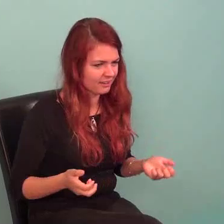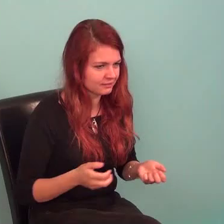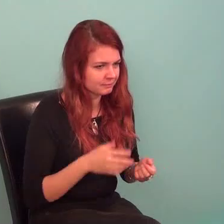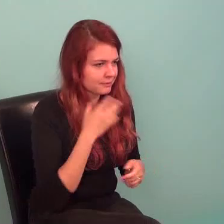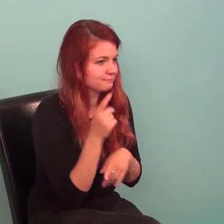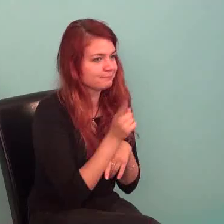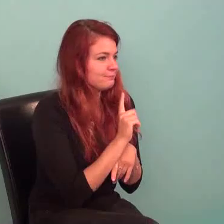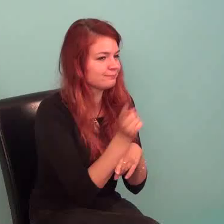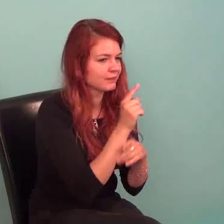Pies merda ogonem.